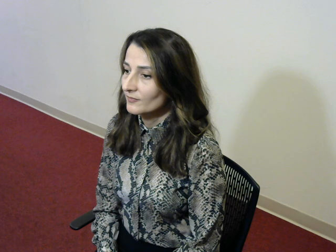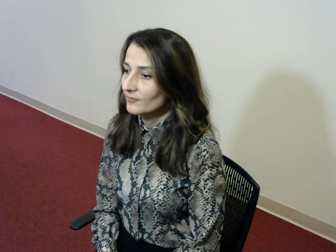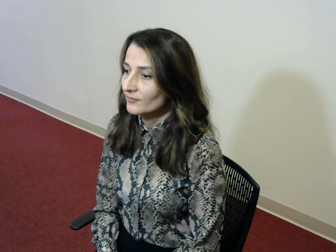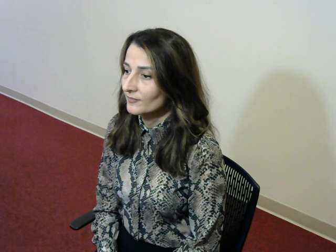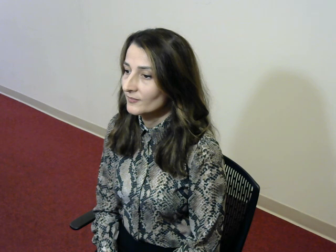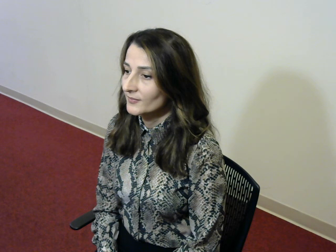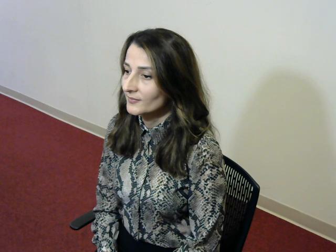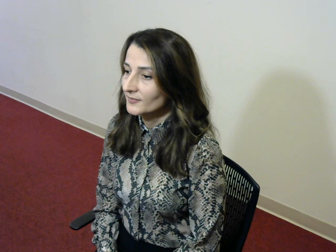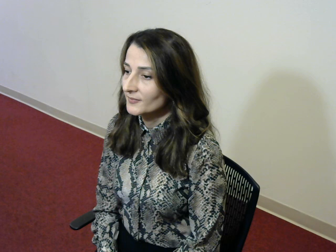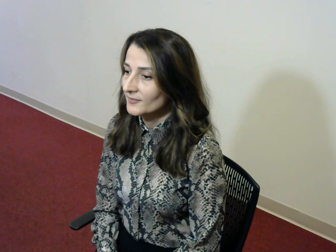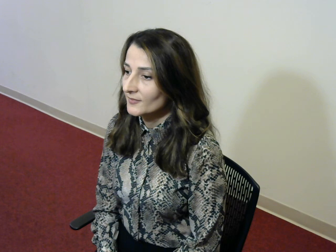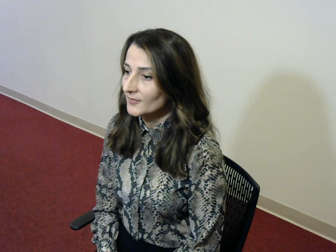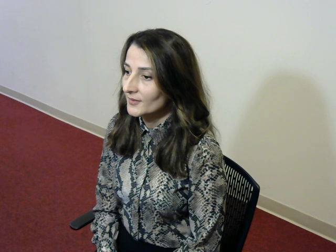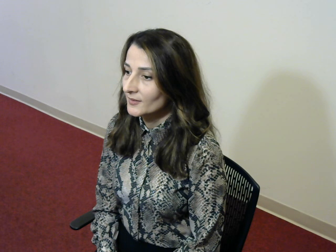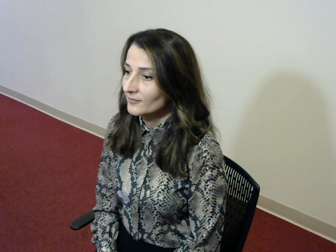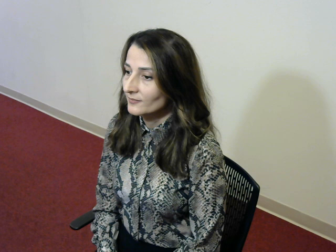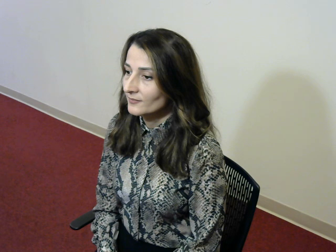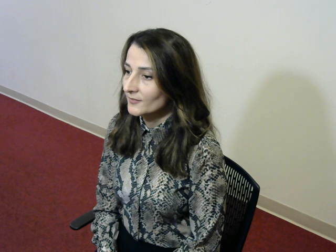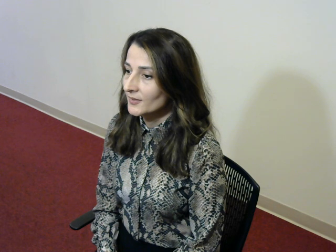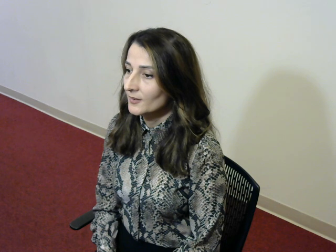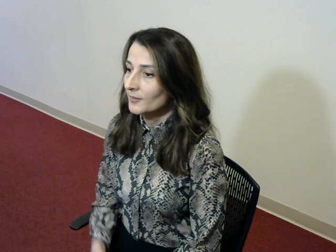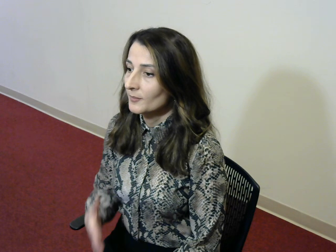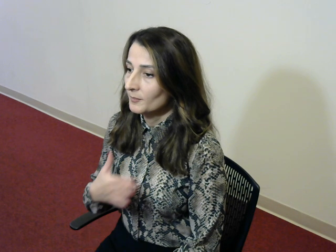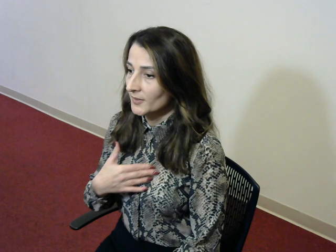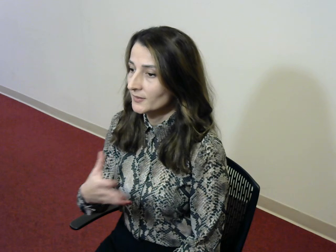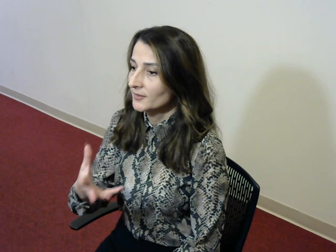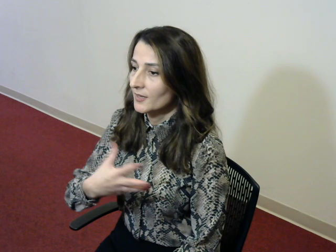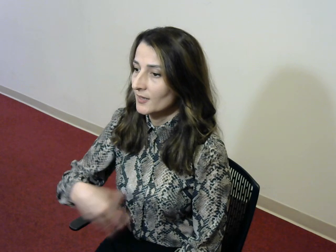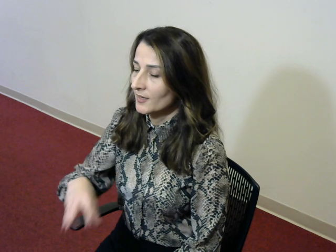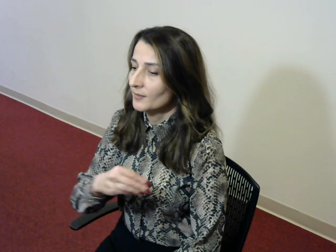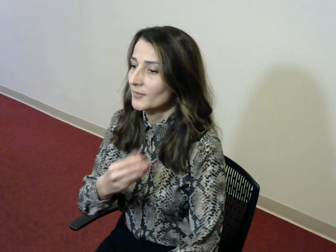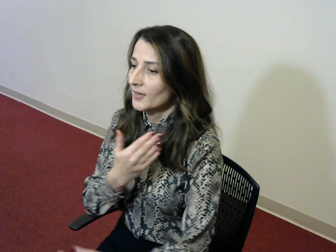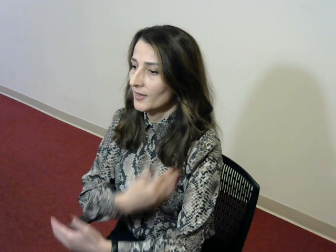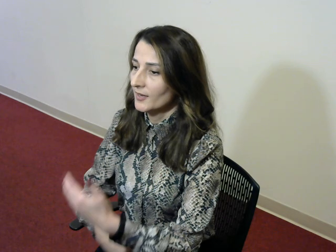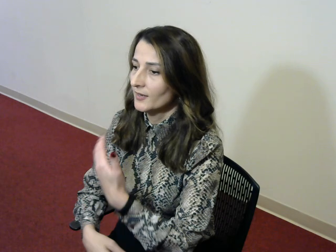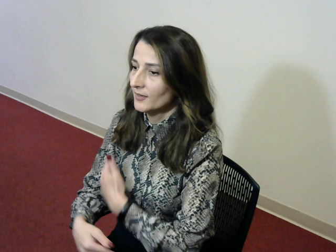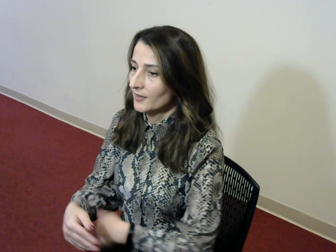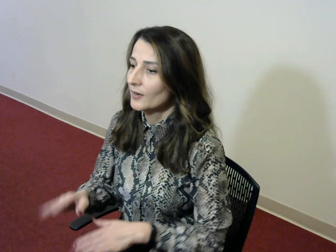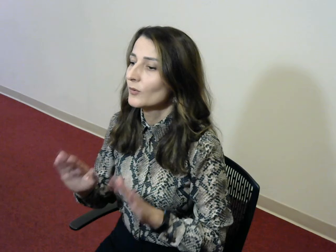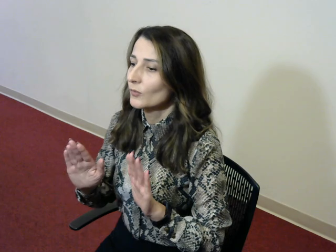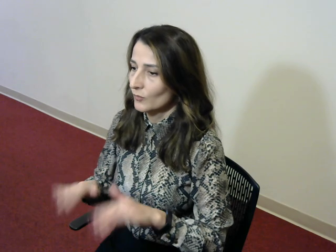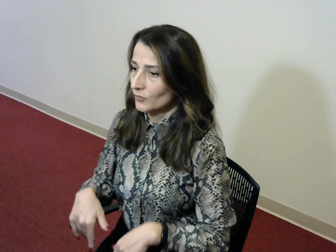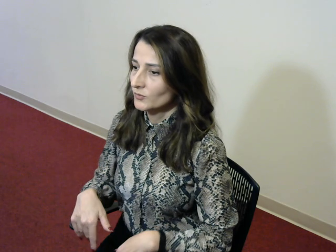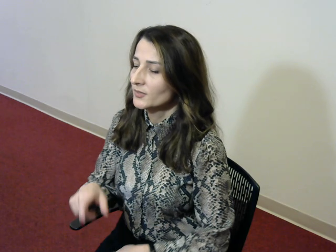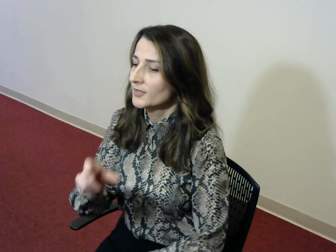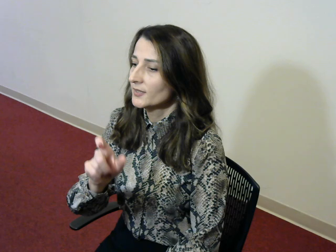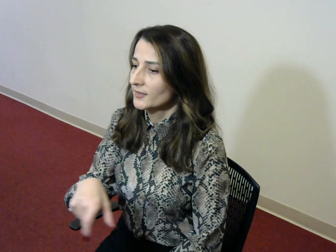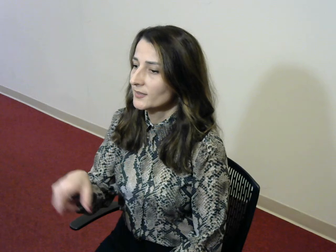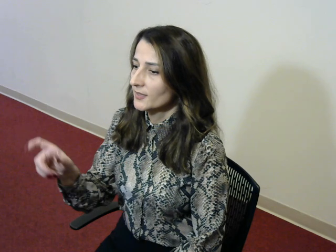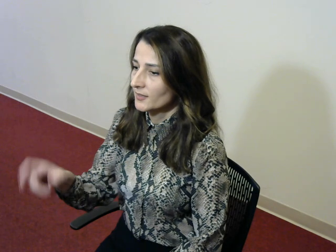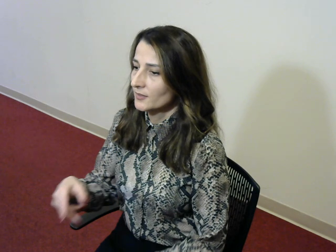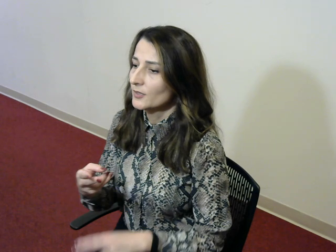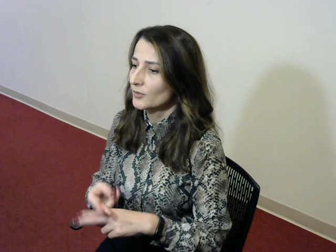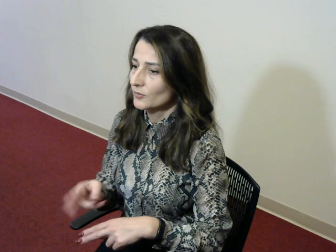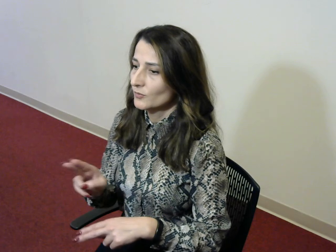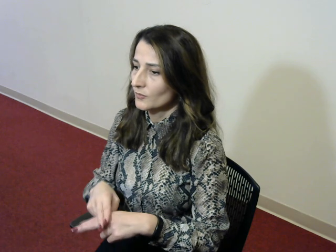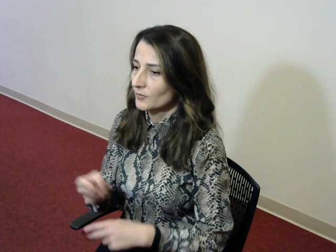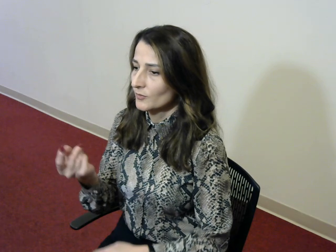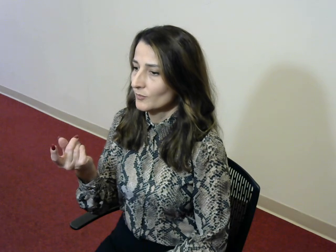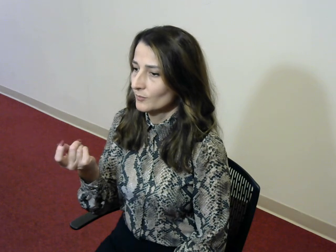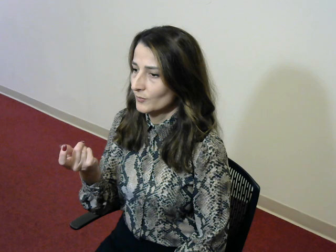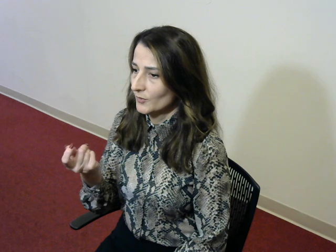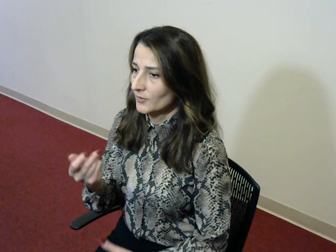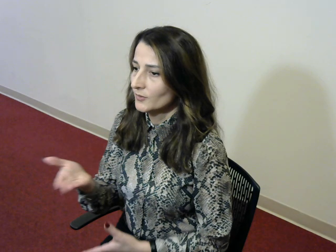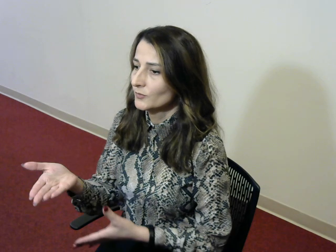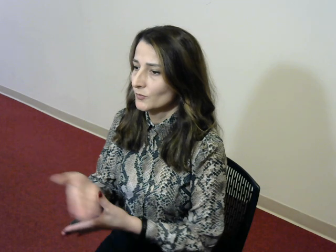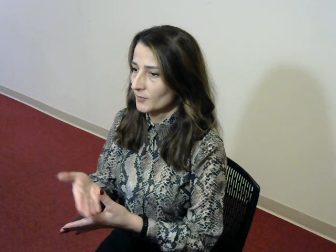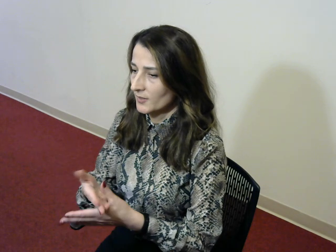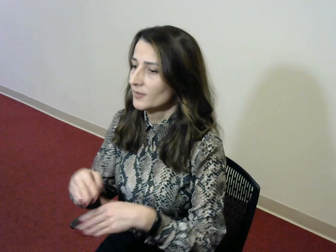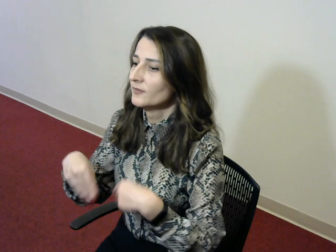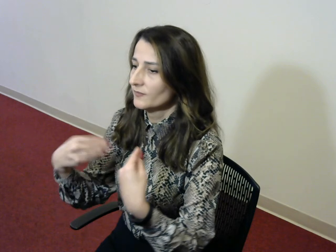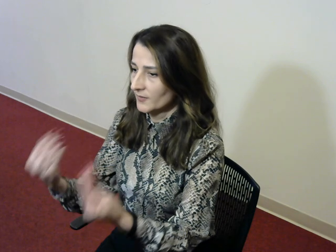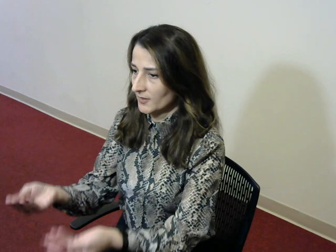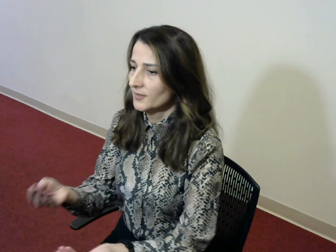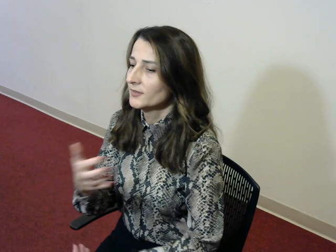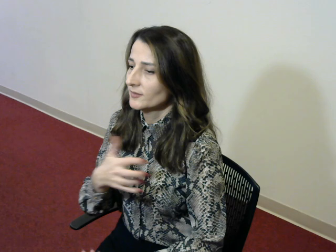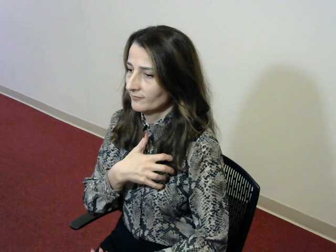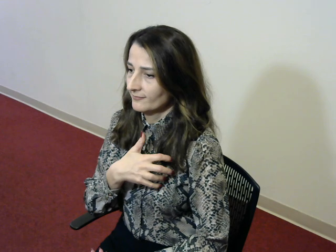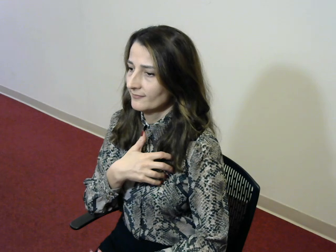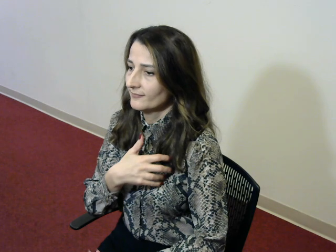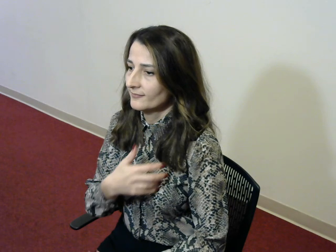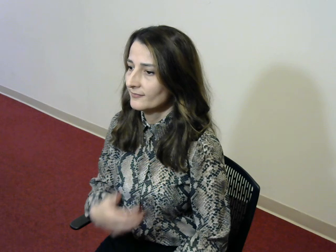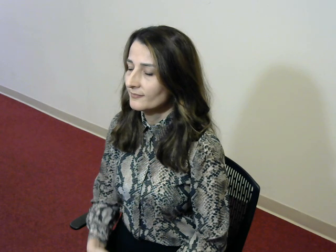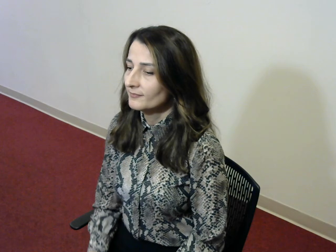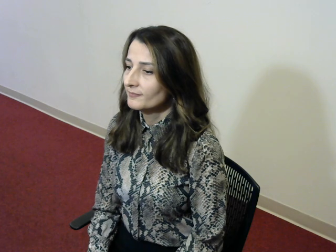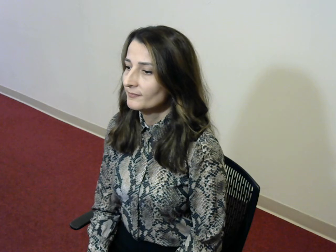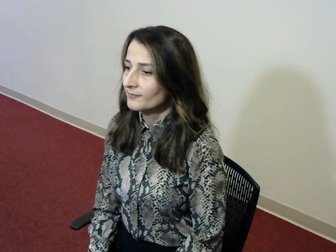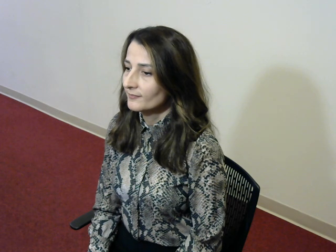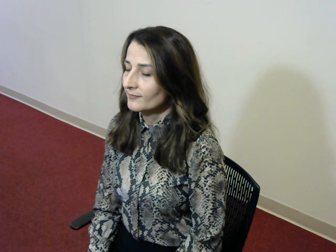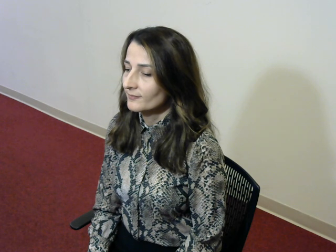Biz əlilliyi olan şəxslər üçün pul yardım vermək istəyirik